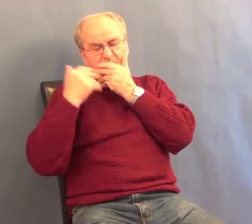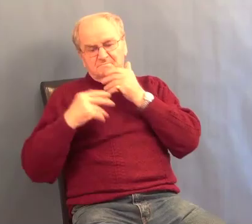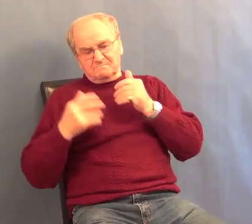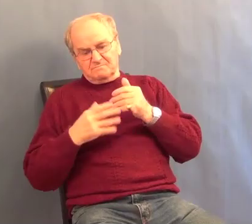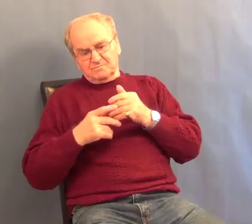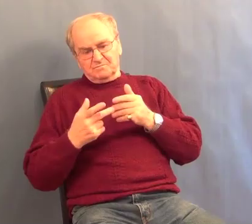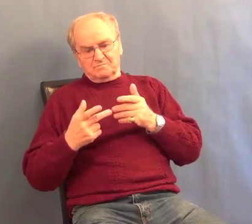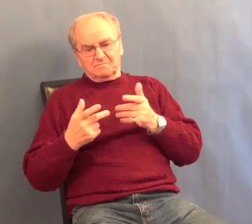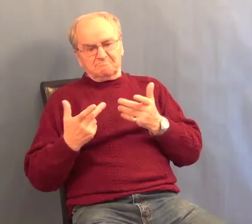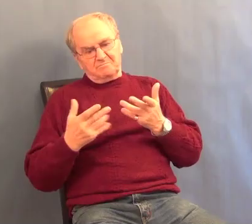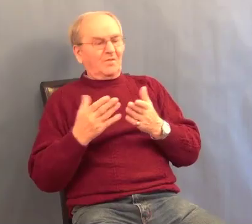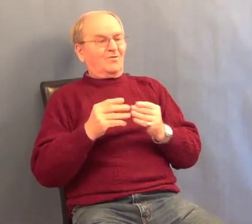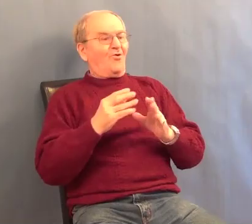I tyle, koniec.